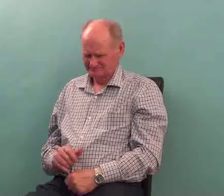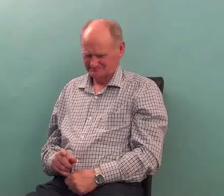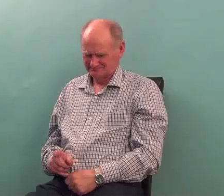Poczekaj.